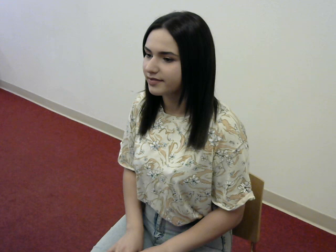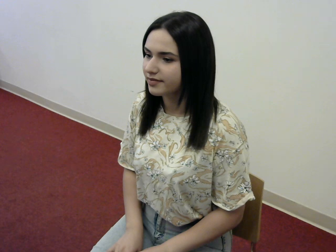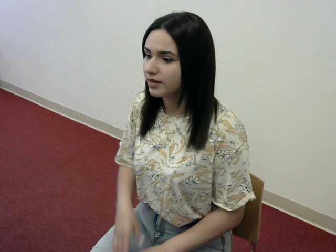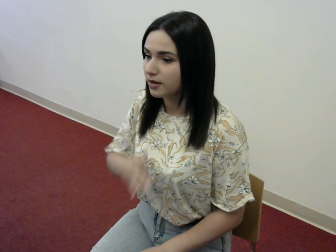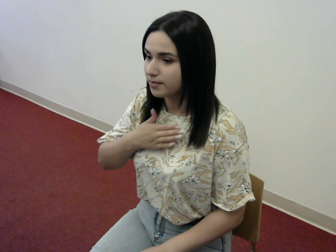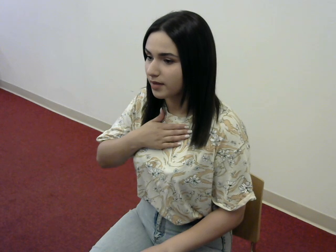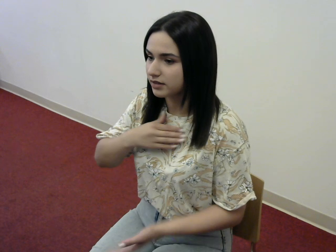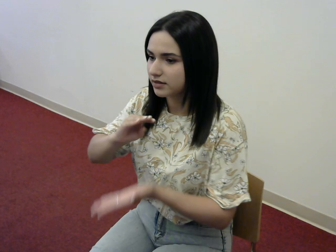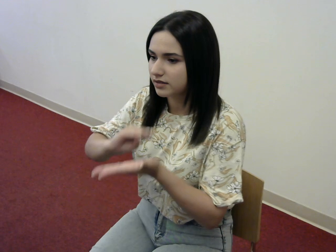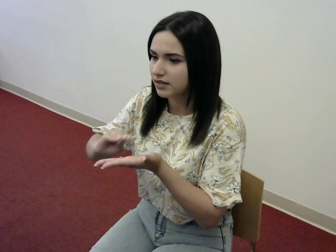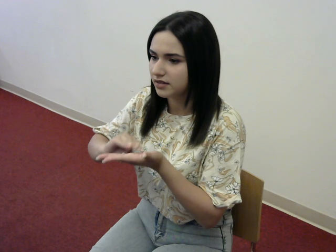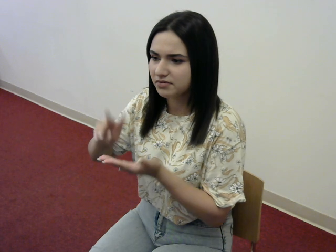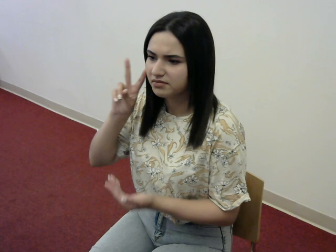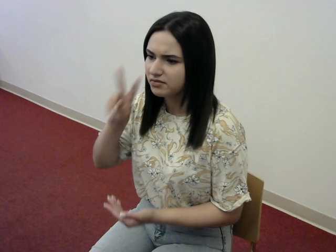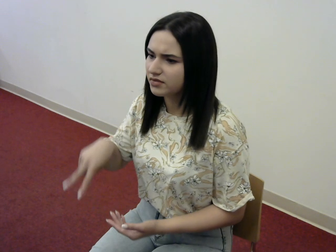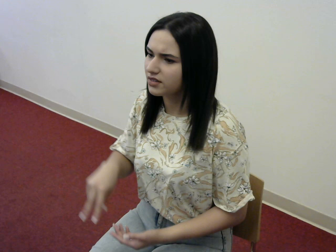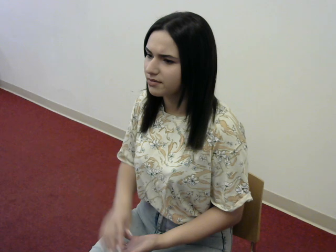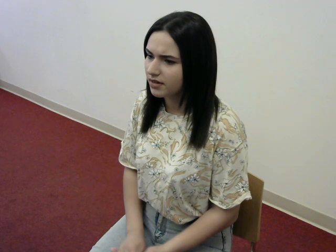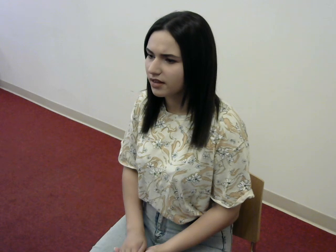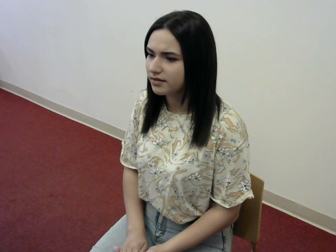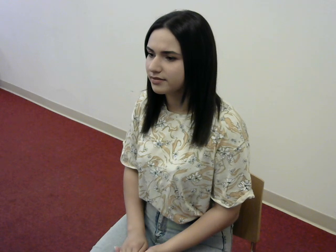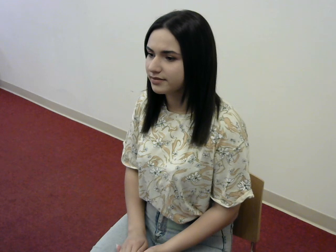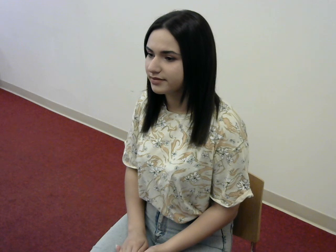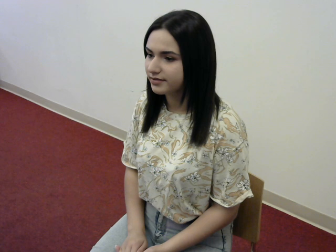Mən yaza bilmirəm